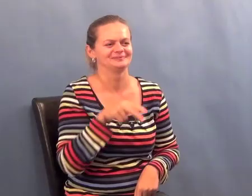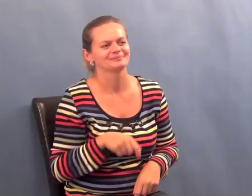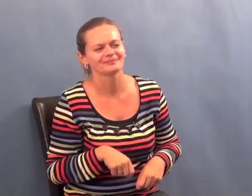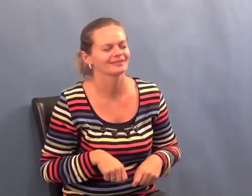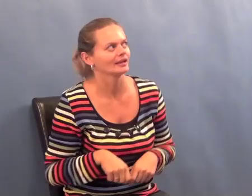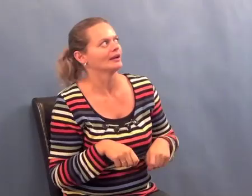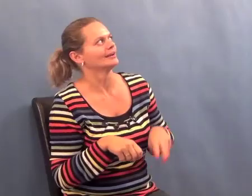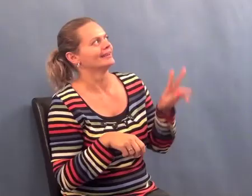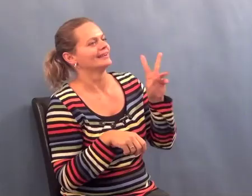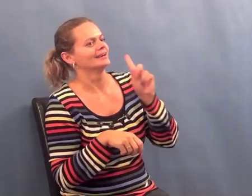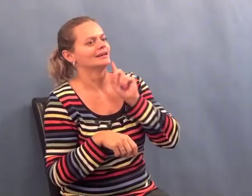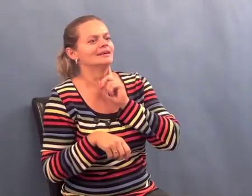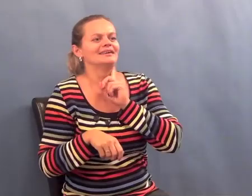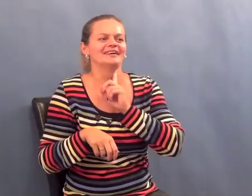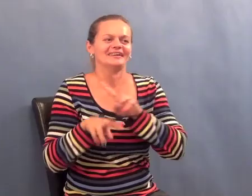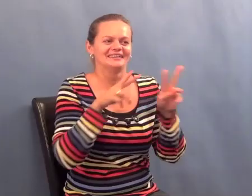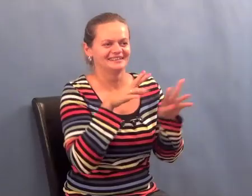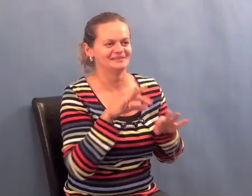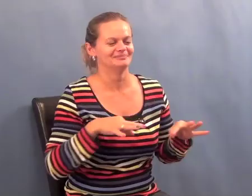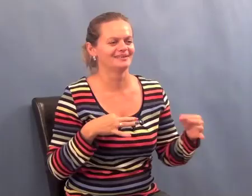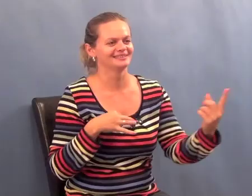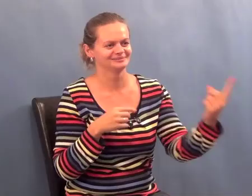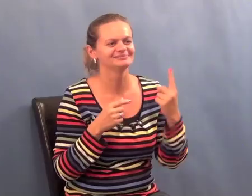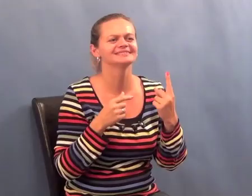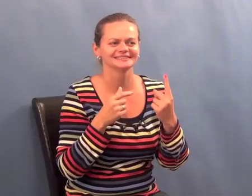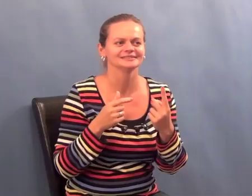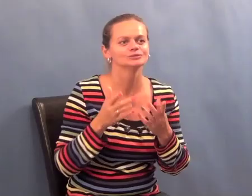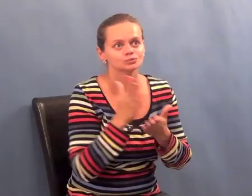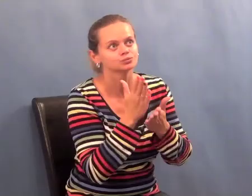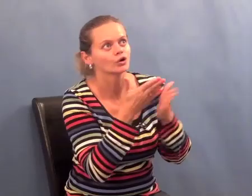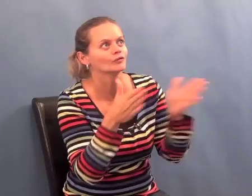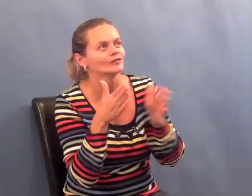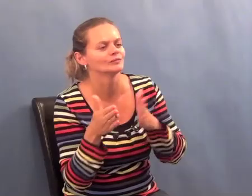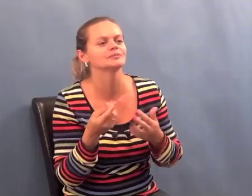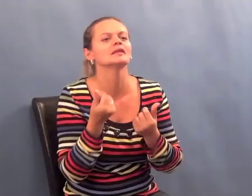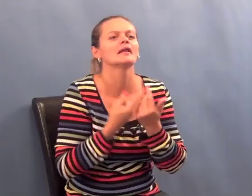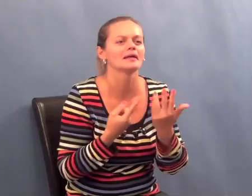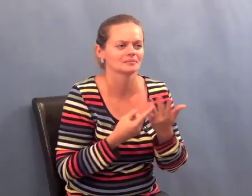Przestraszył się, głupio mu. Podchodzi pani i z uśmiechem pyta, czy już gotowe i ile płaci.